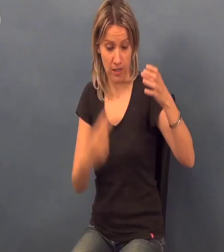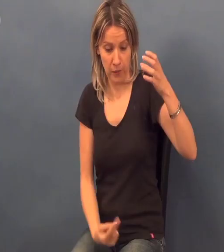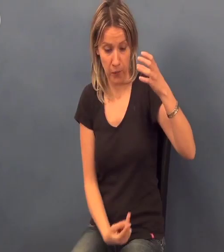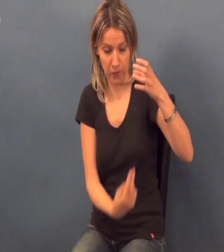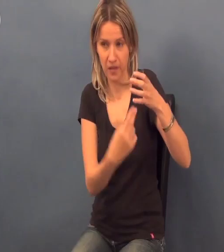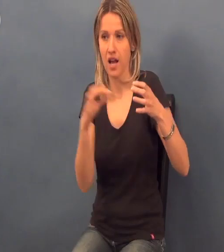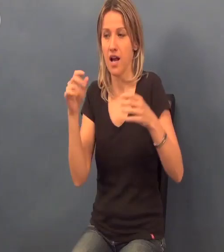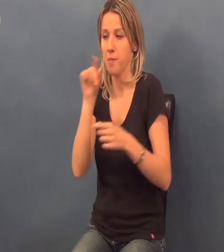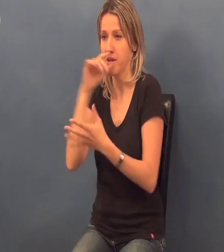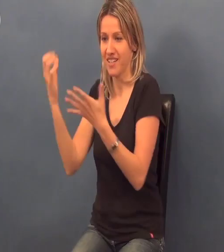Ptaszek bierze kulę i wrzuca do rury.